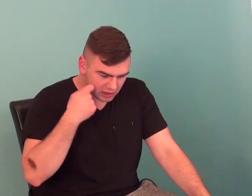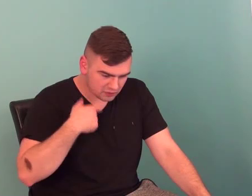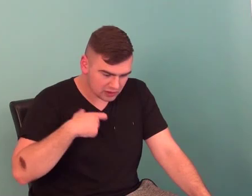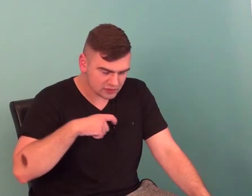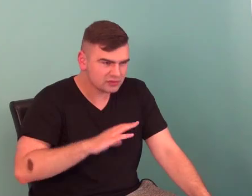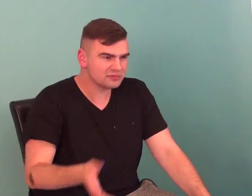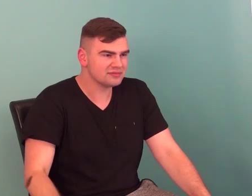Wieś, wieś, nic.